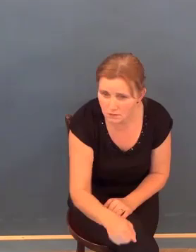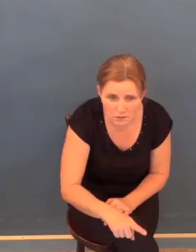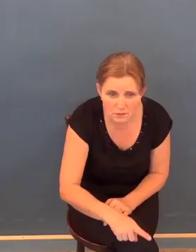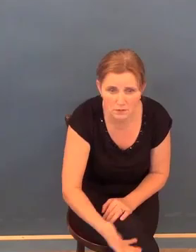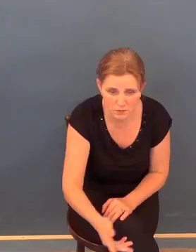Tak samo.